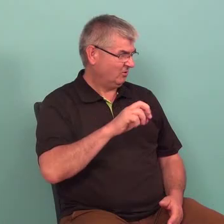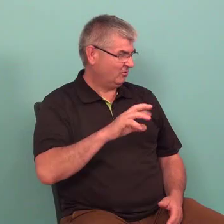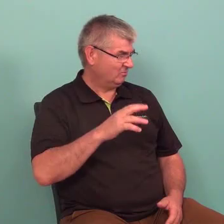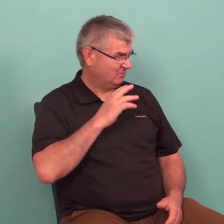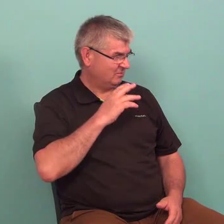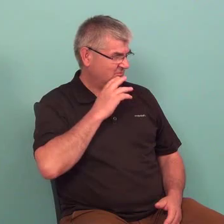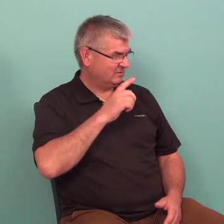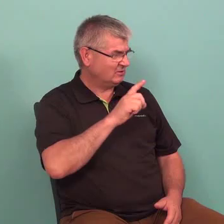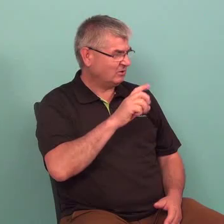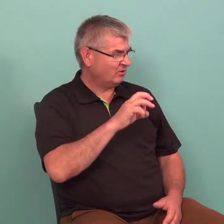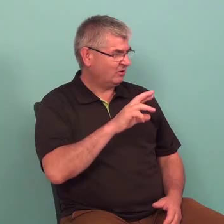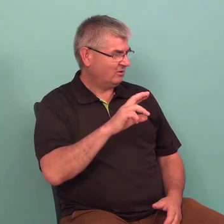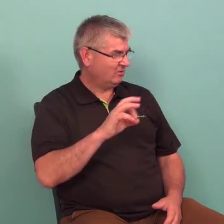Podobny do Zorro.